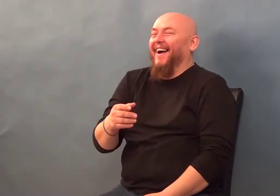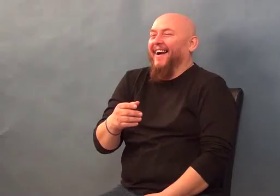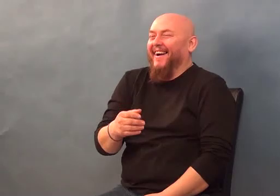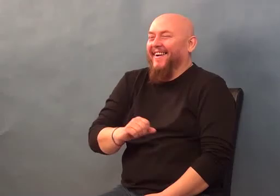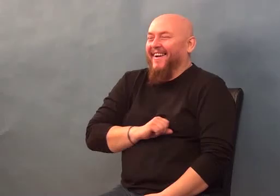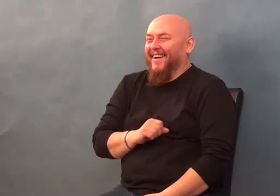Fajne!